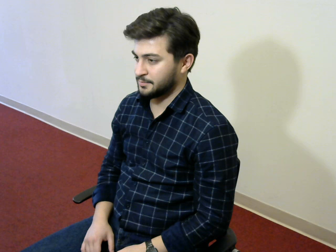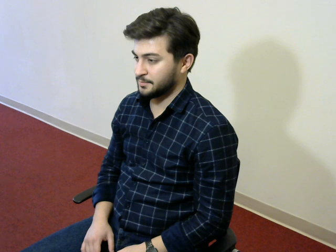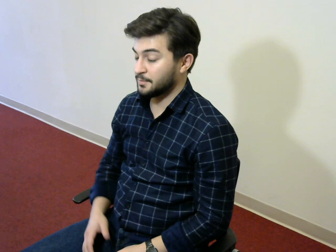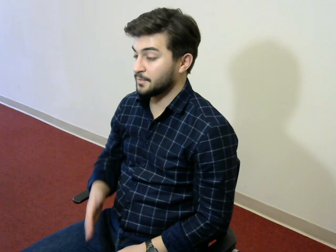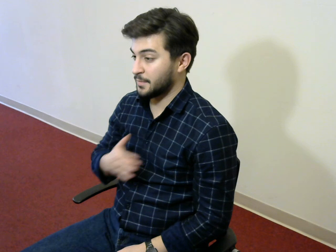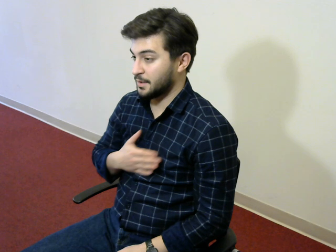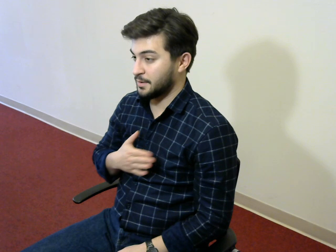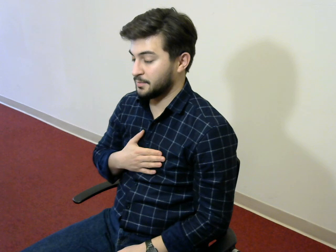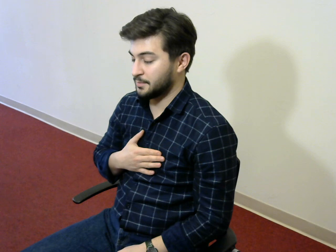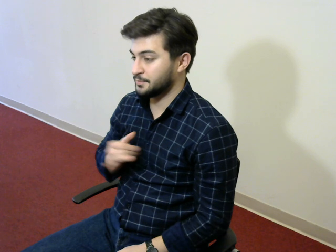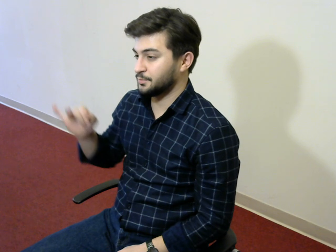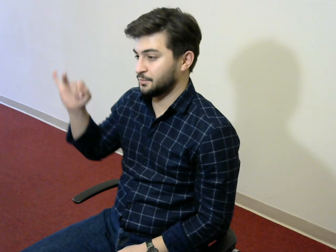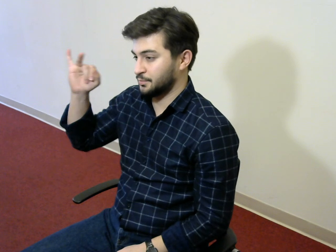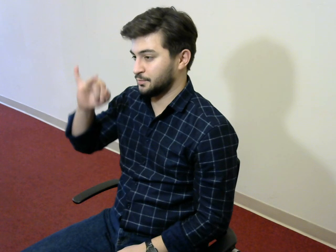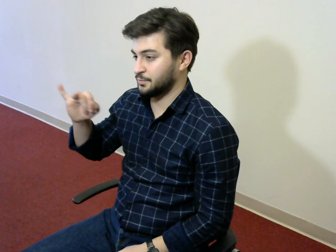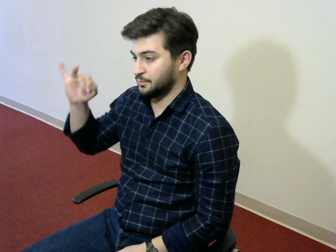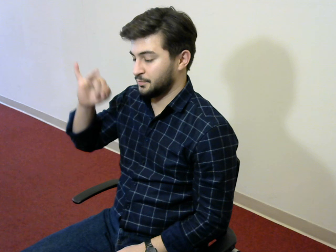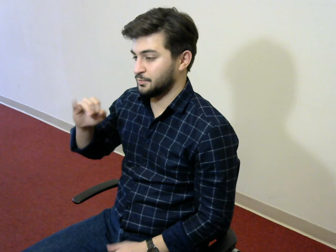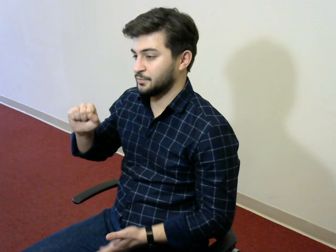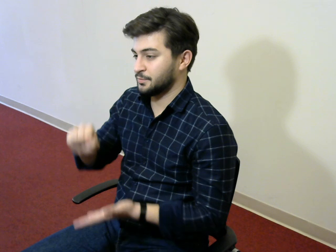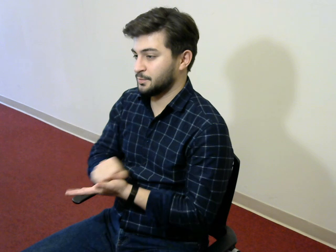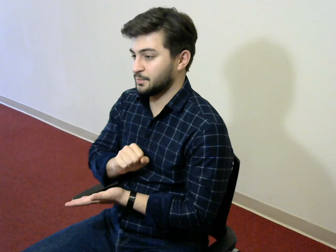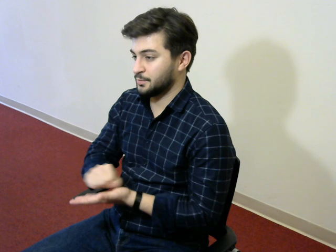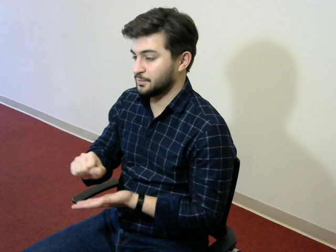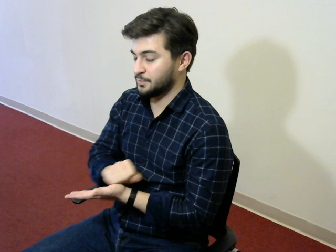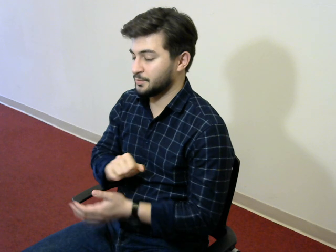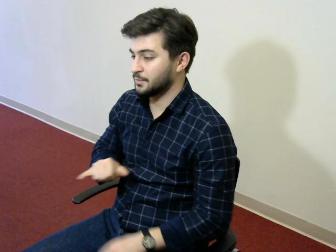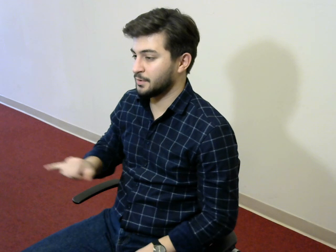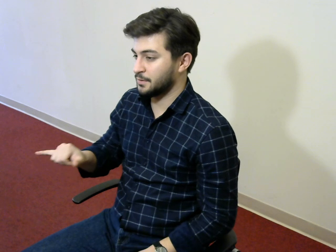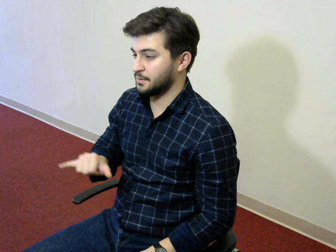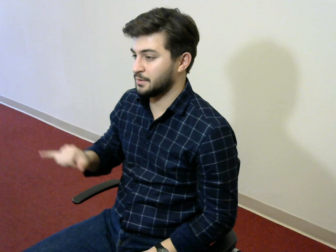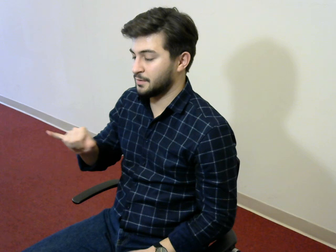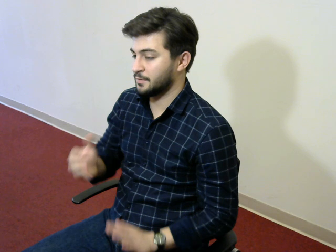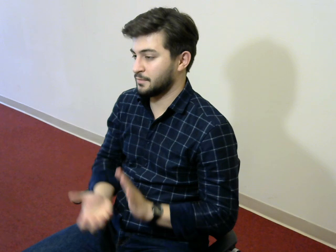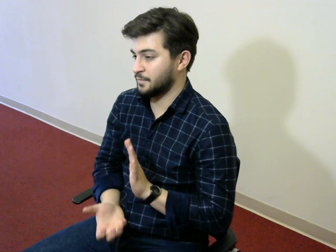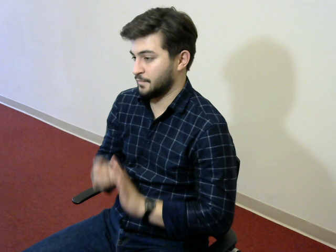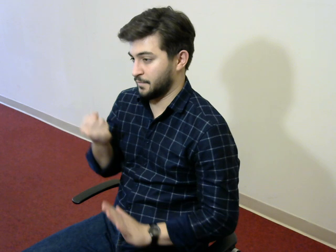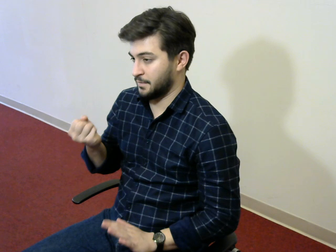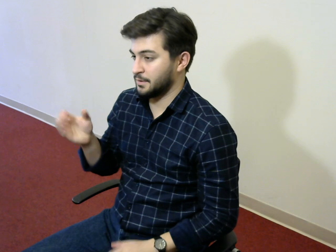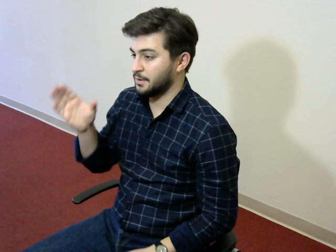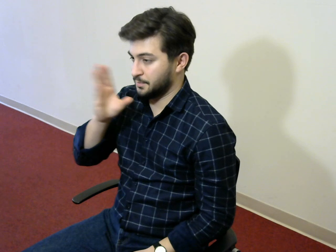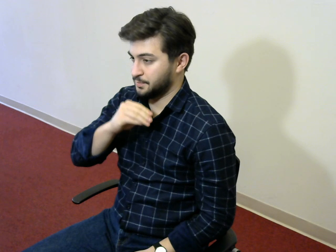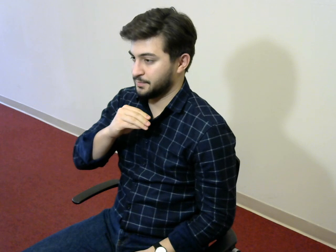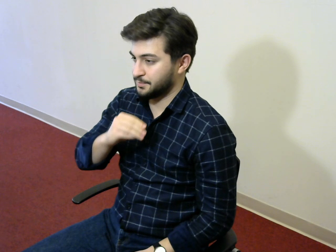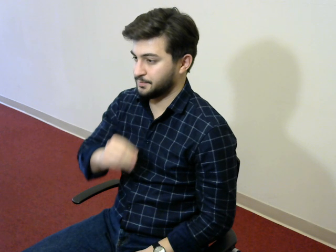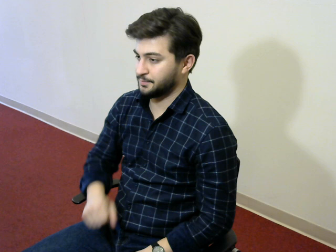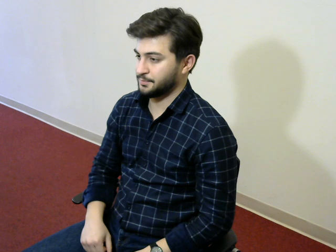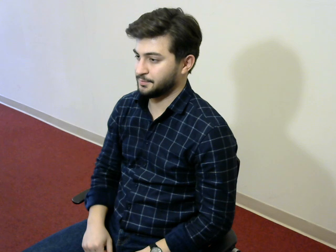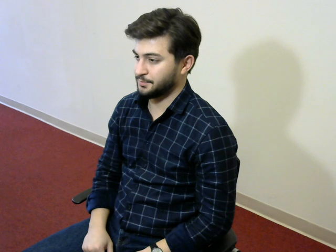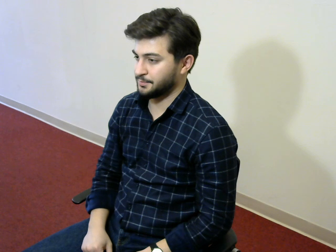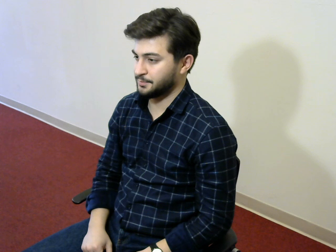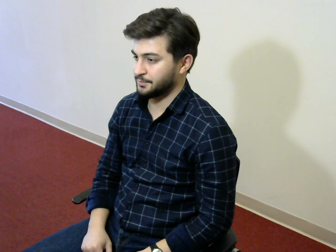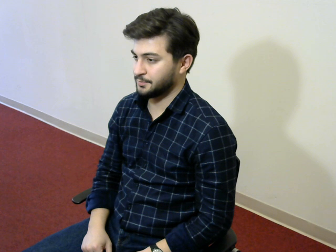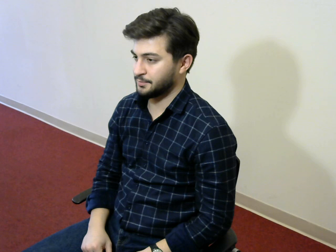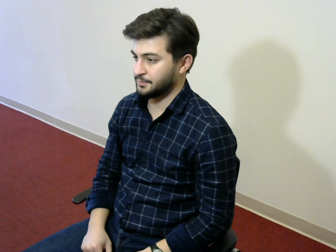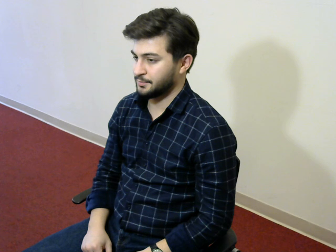Mən tarix sənədləri hardan götürə bilərəm?